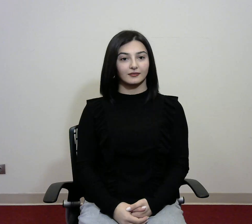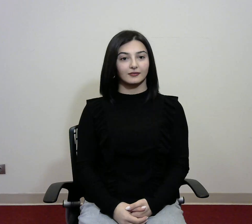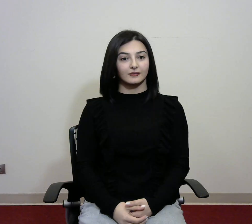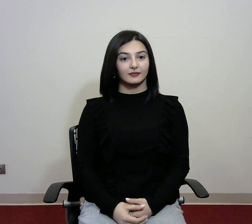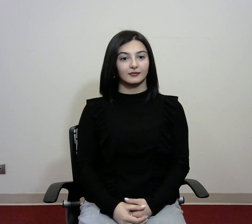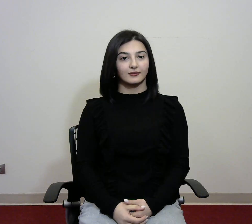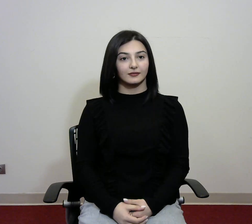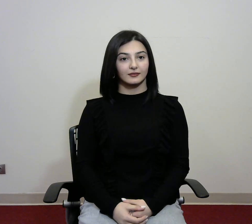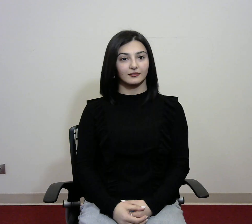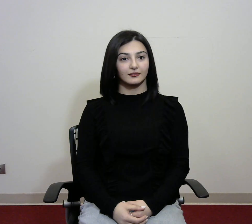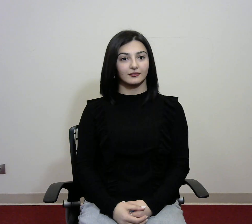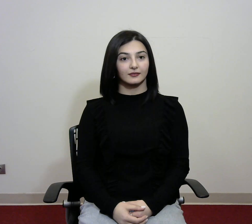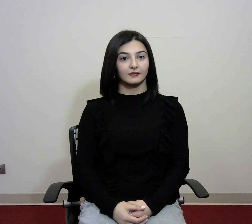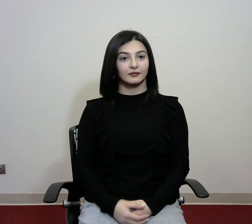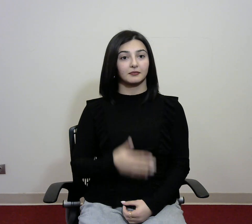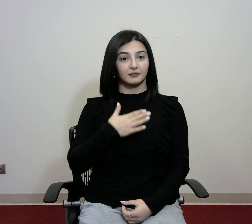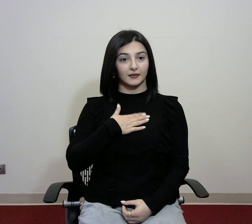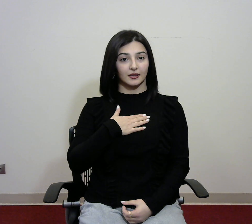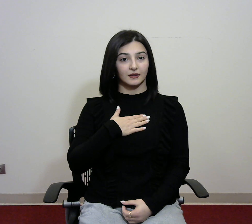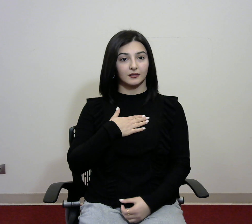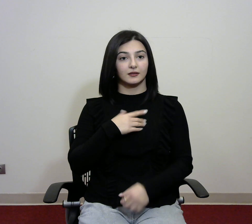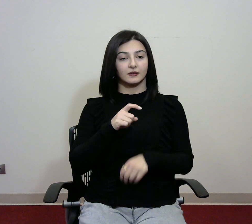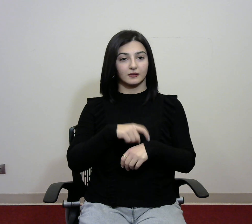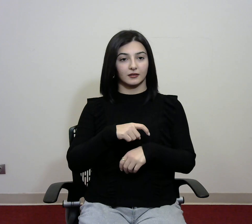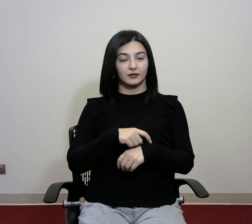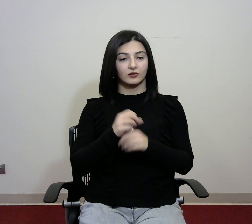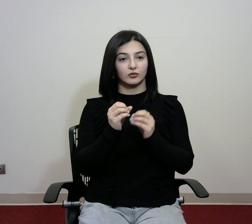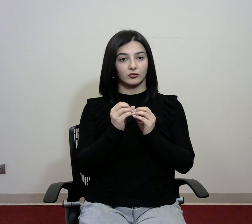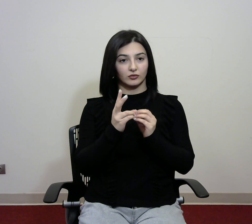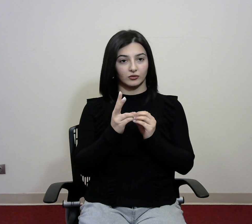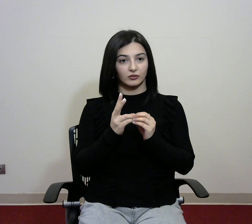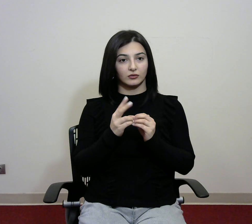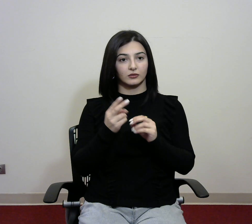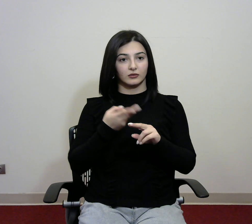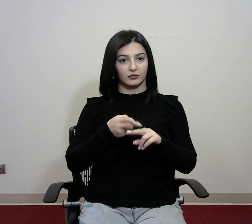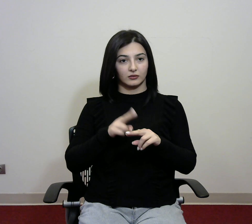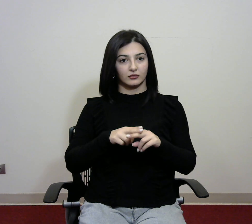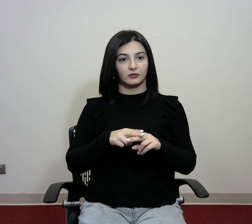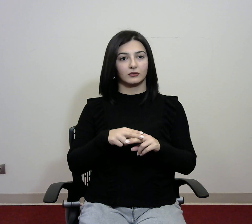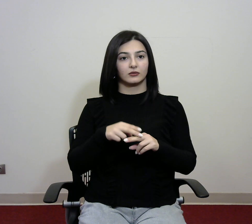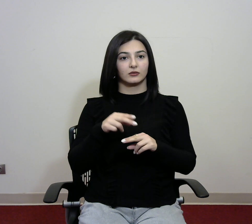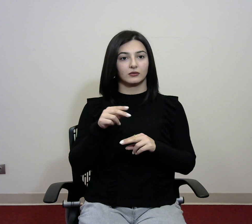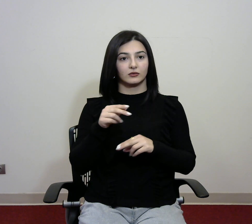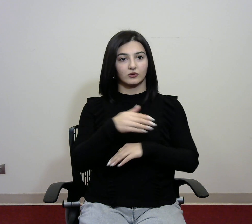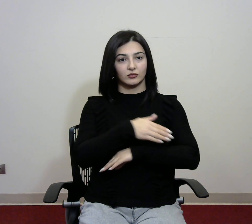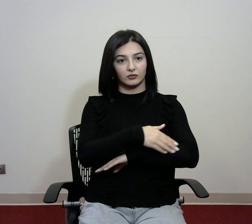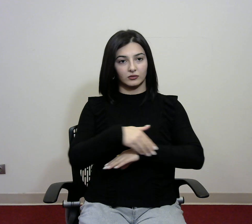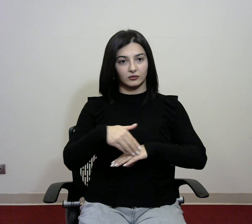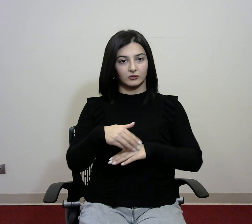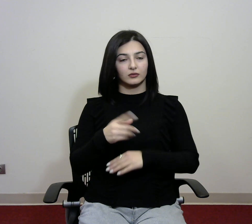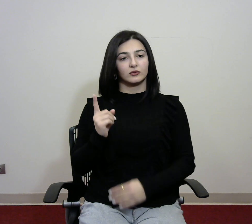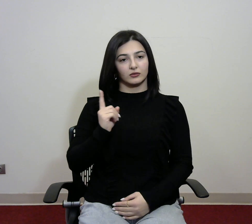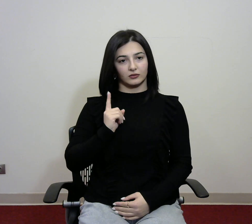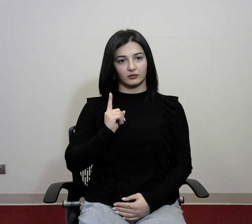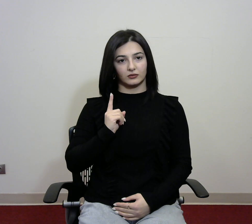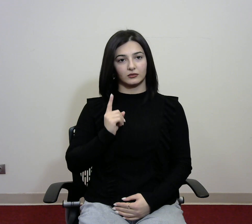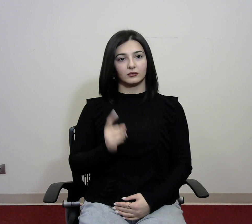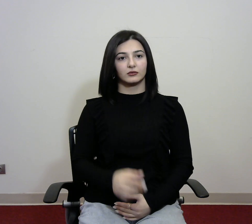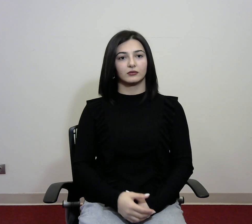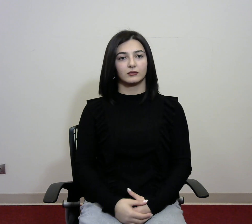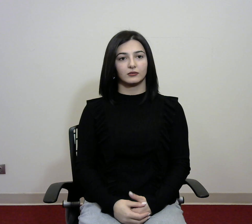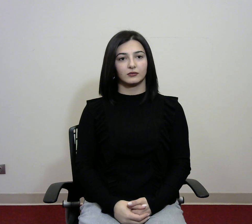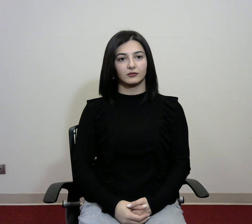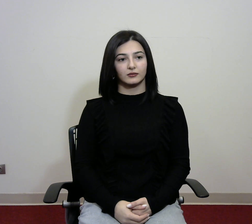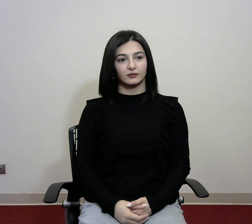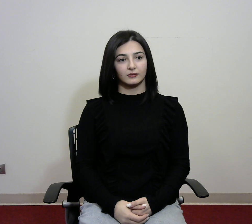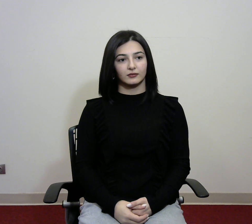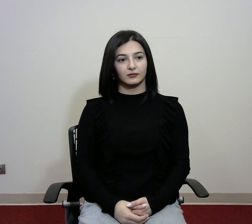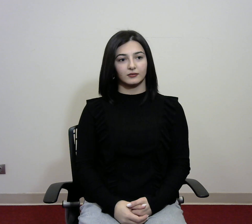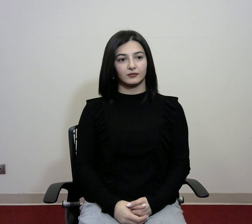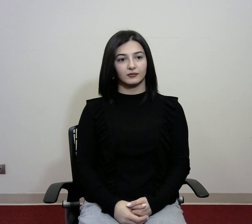Mən saat 12-də bu ünvanda olmalıyam